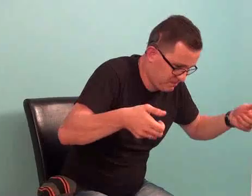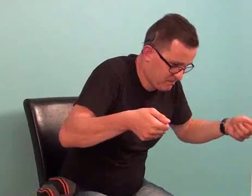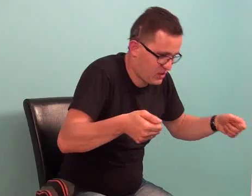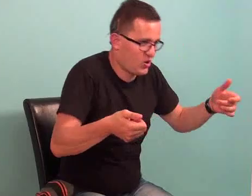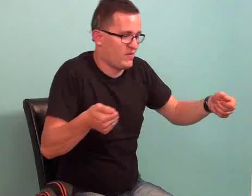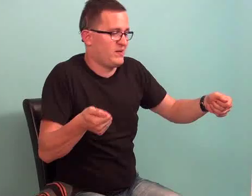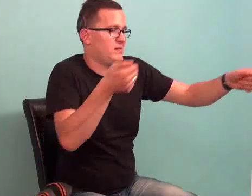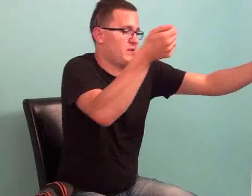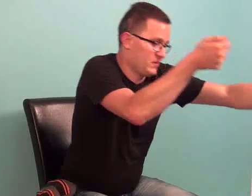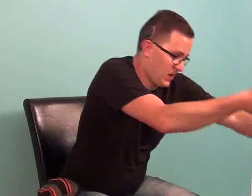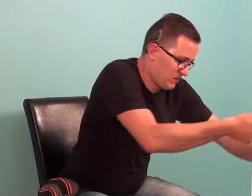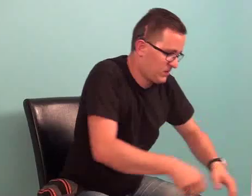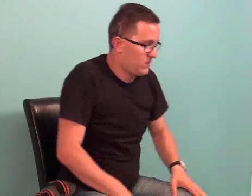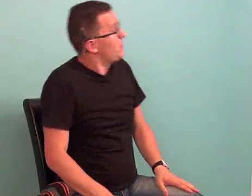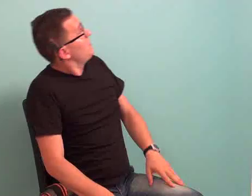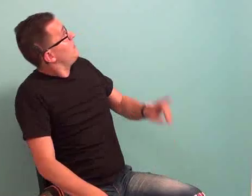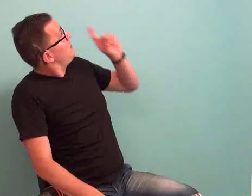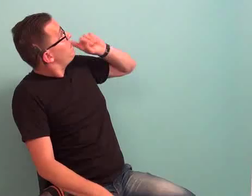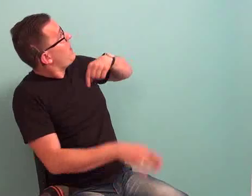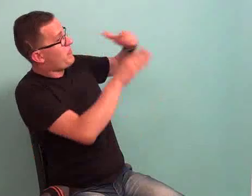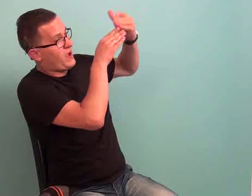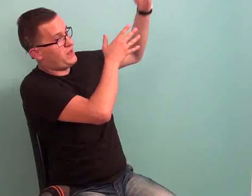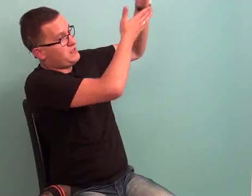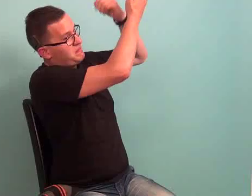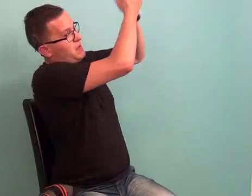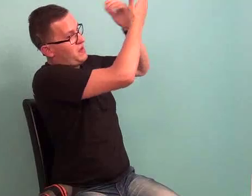Odstawia rower, spogląda w górę i widzi, że pan dalej zbiera.